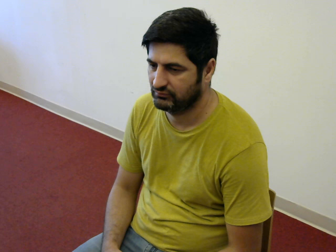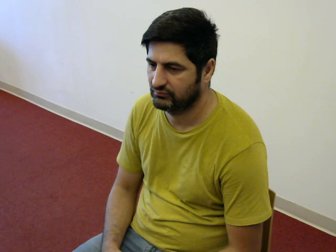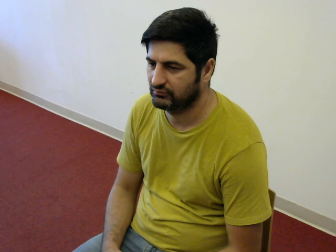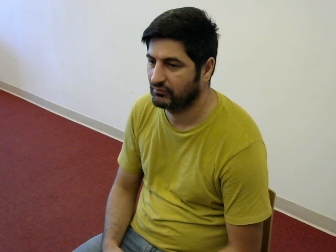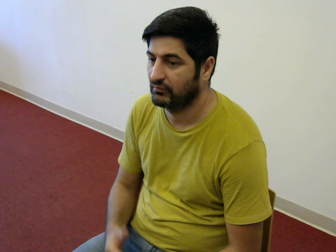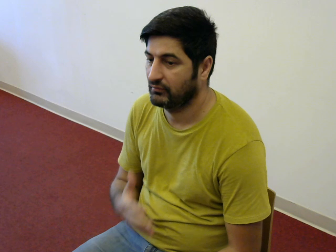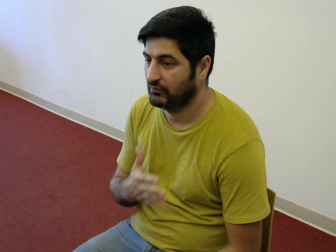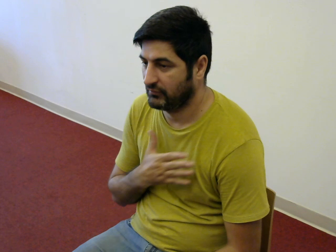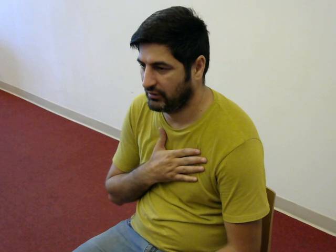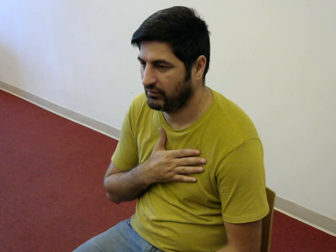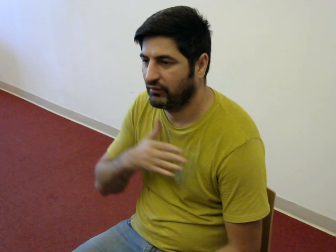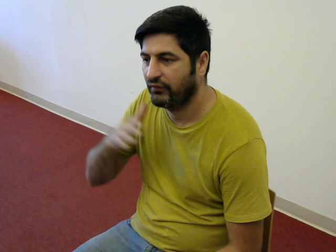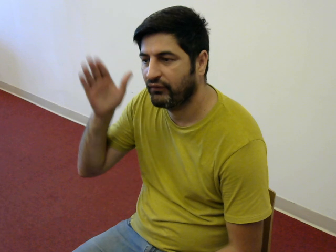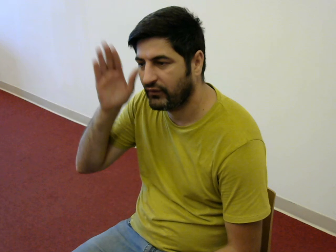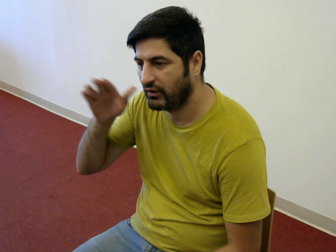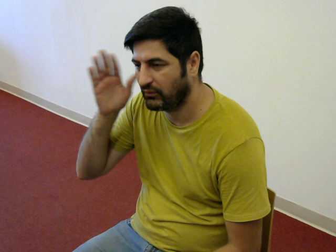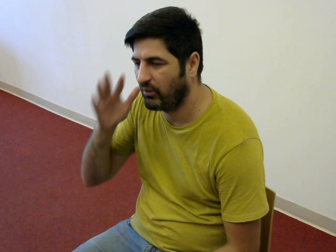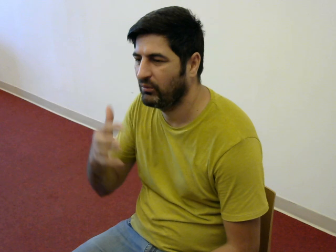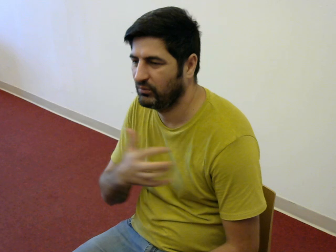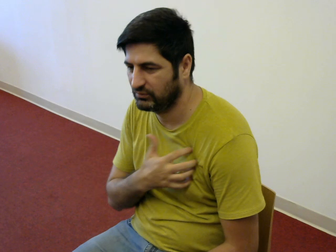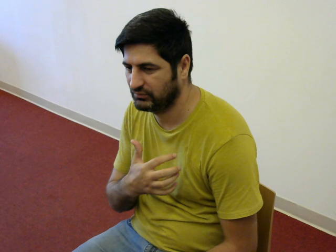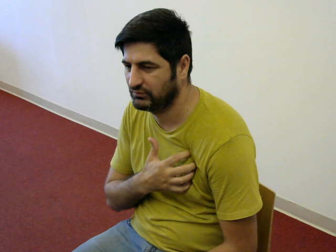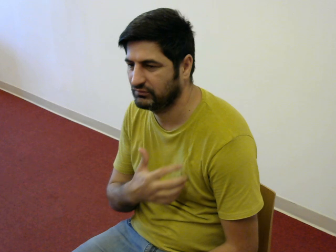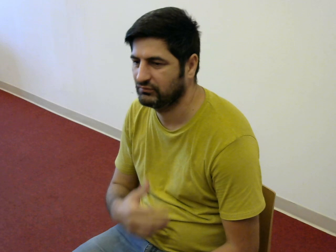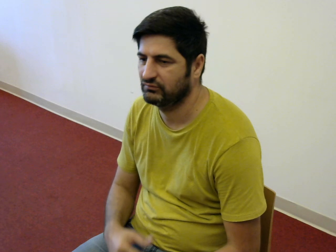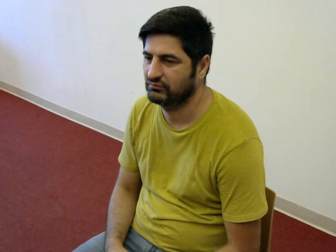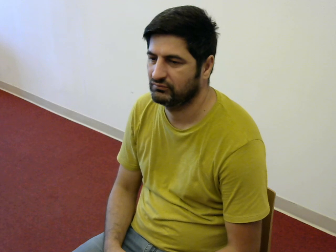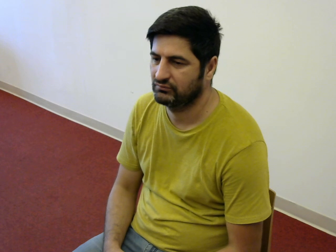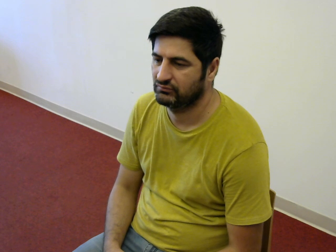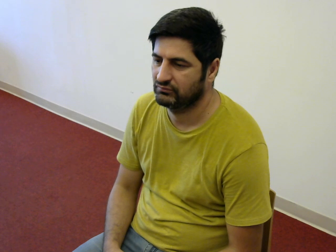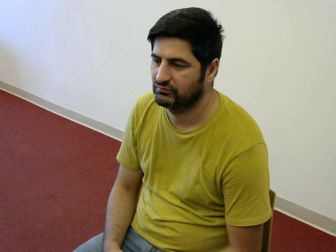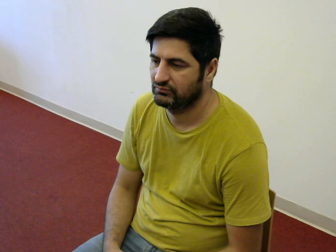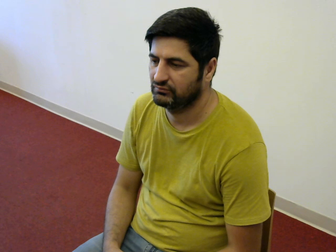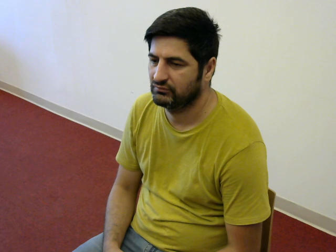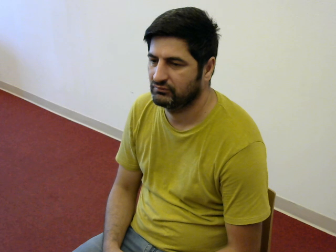Mən su istəyirəm